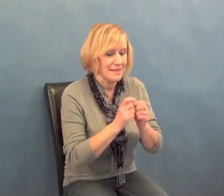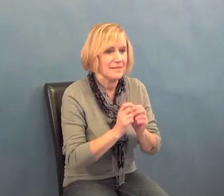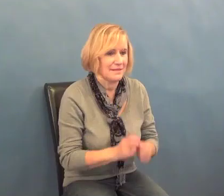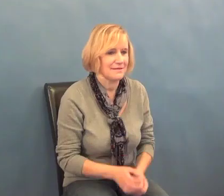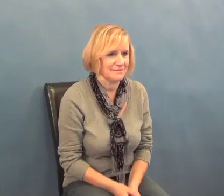Albo.